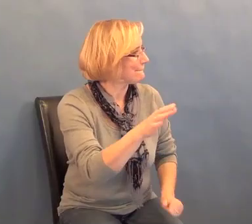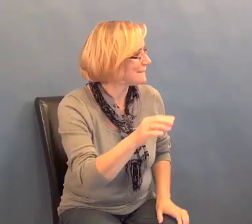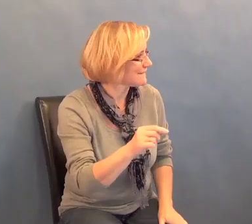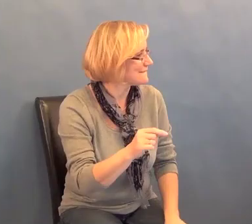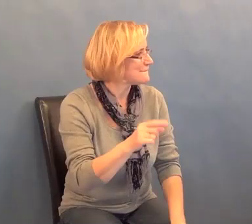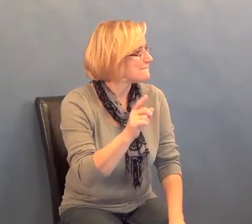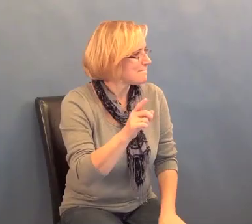Tak.